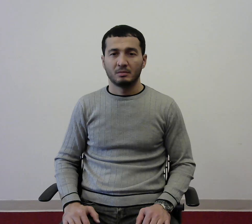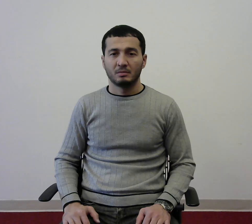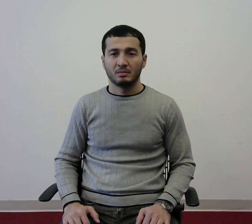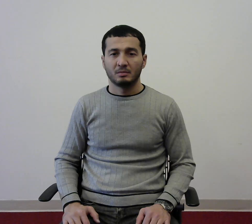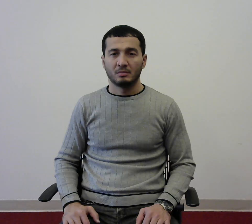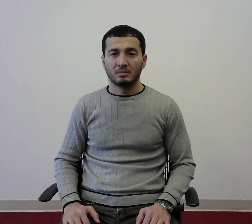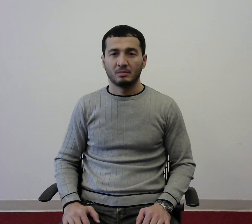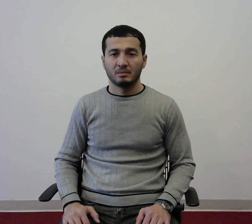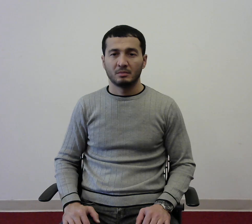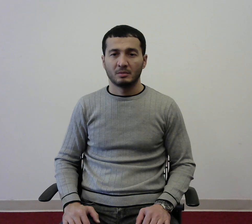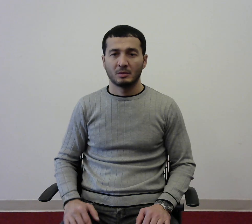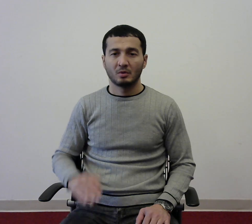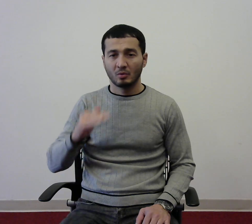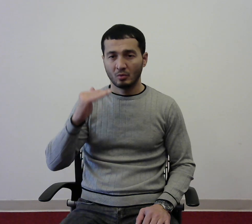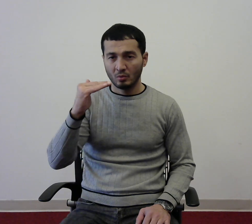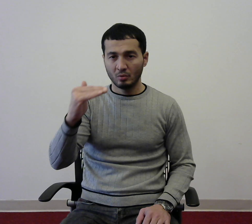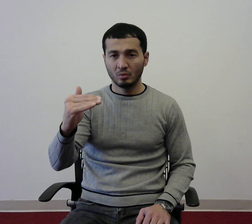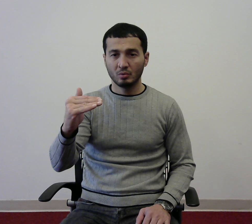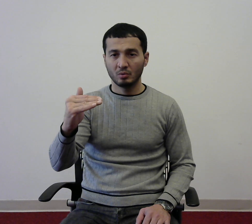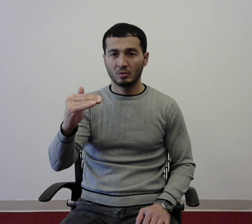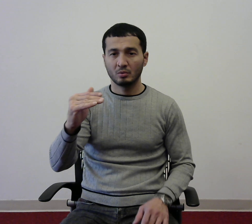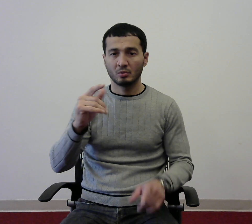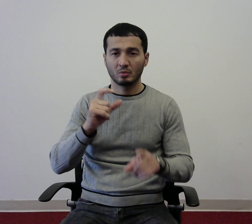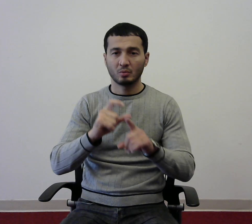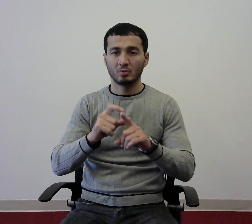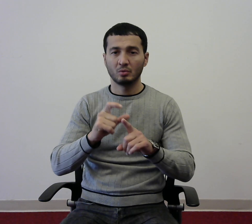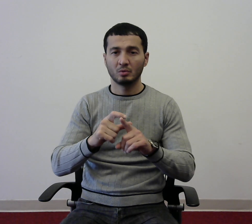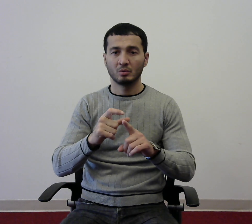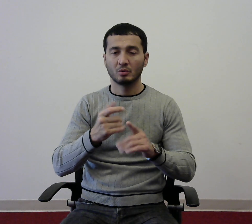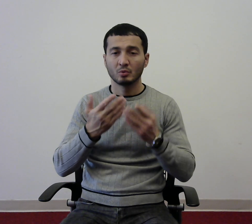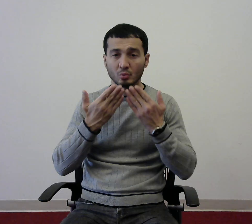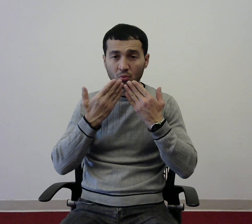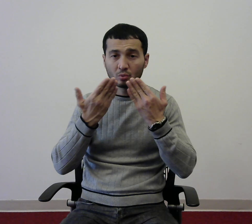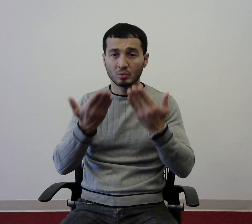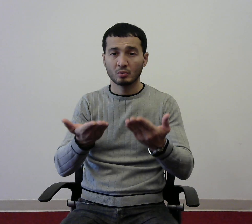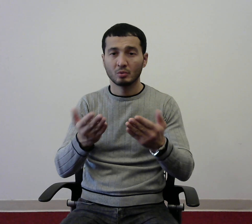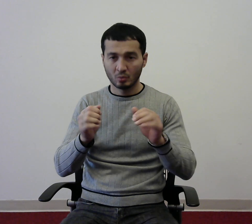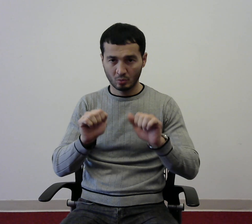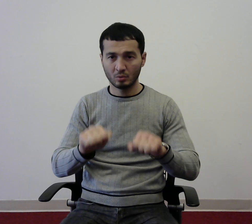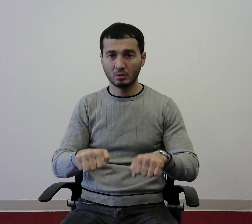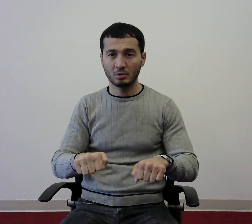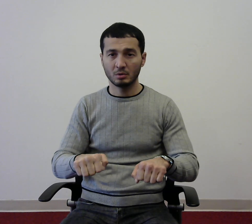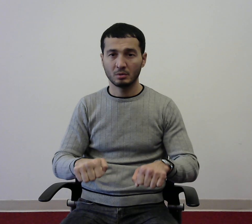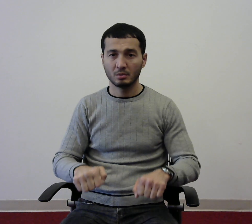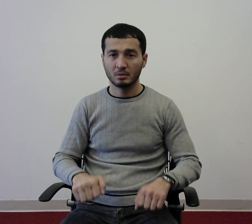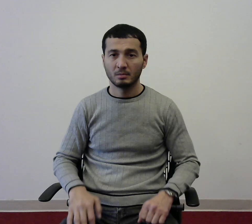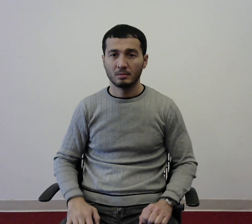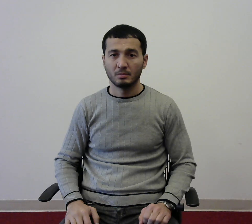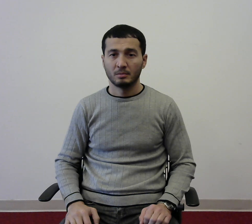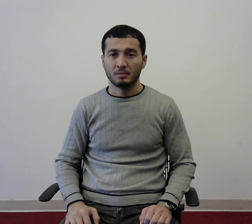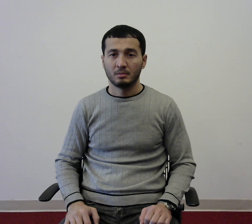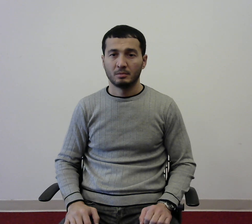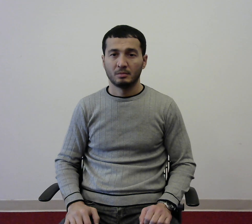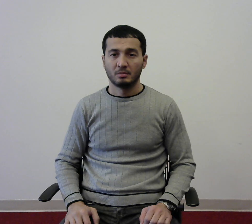Sizdən söz soruşmaq olar?